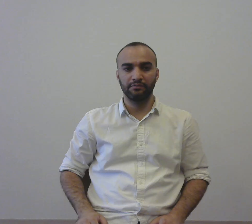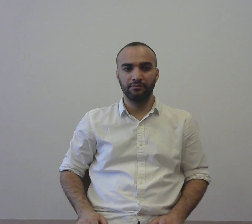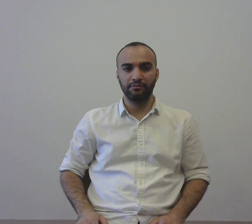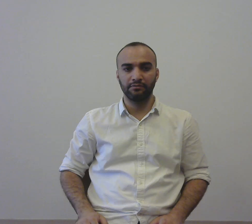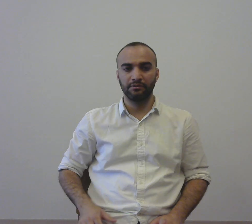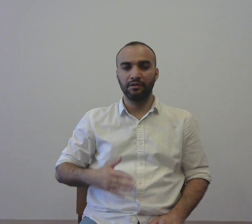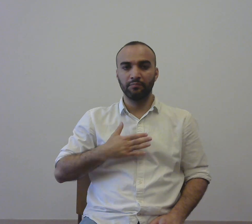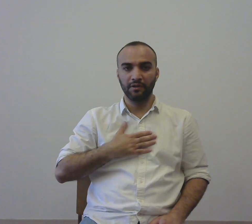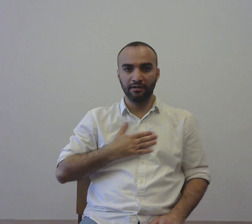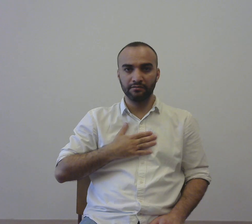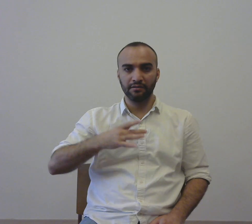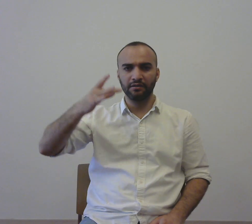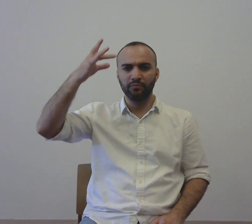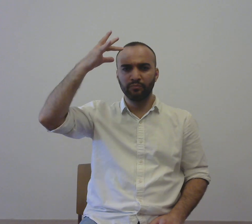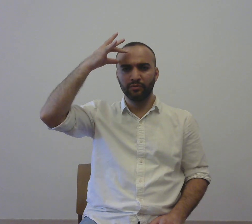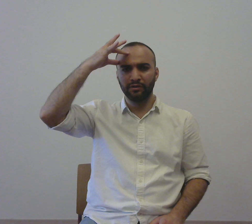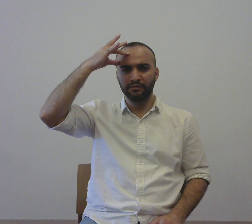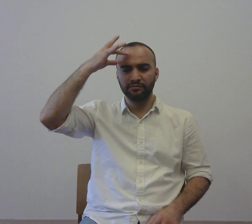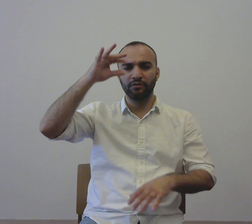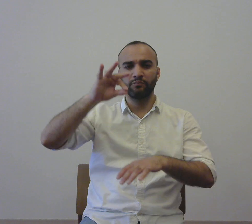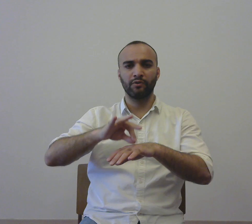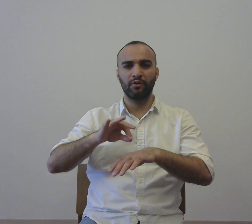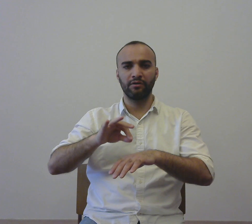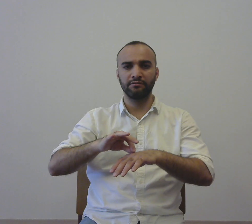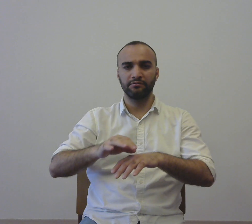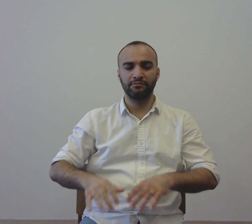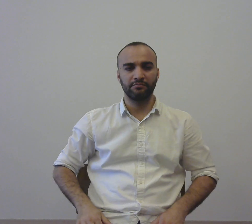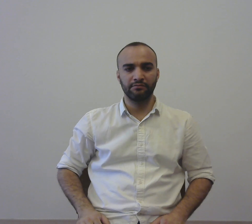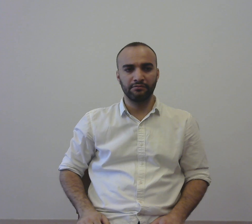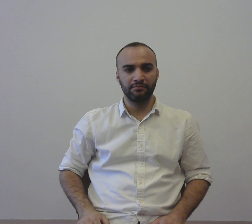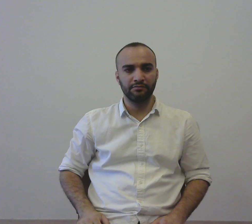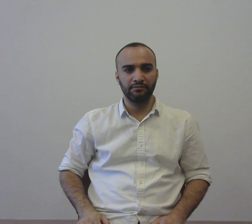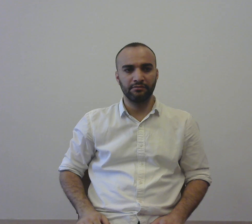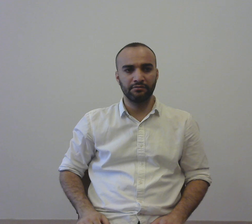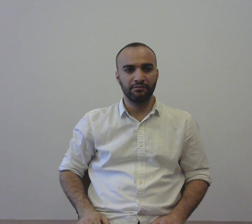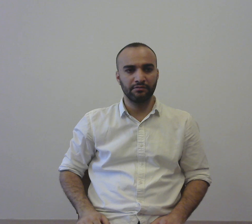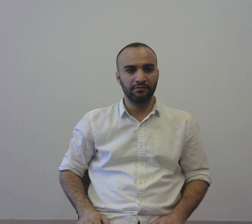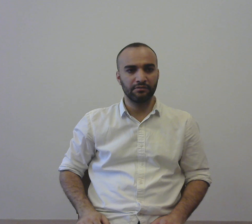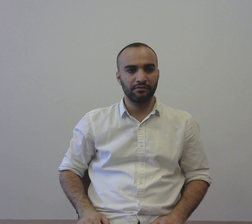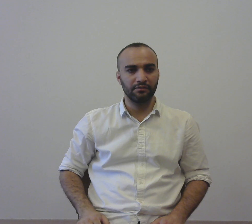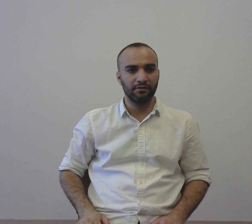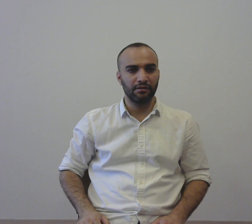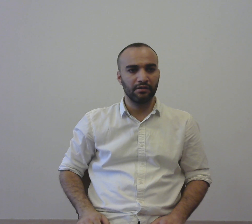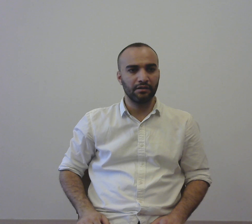Mənim başım ağrıyır